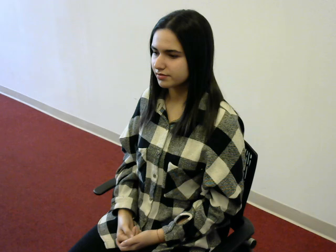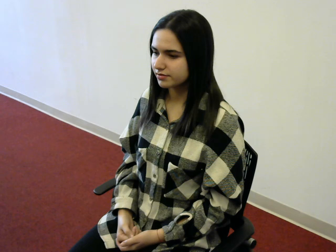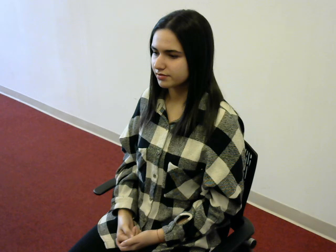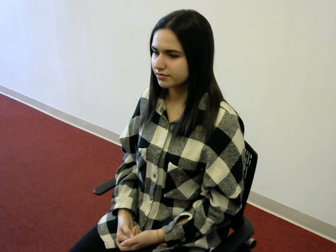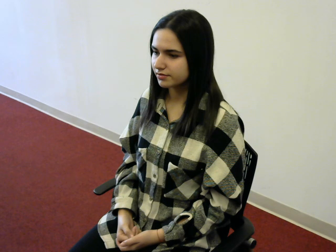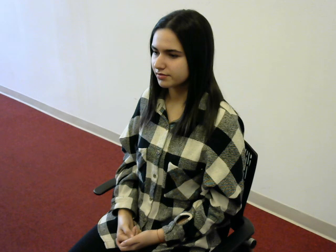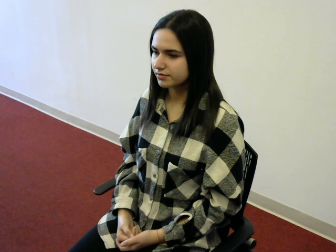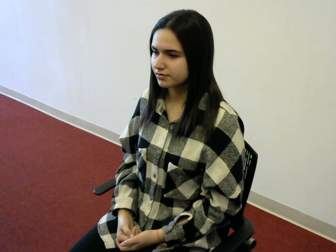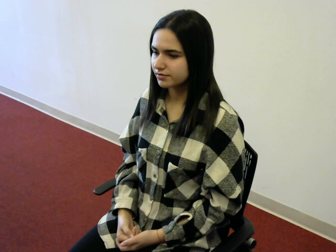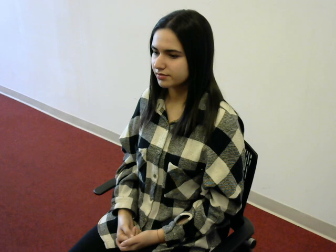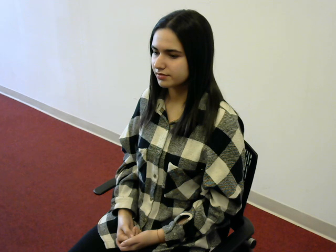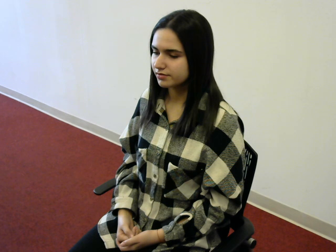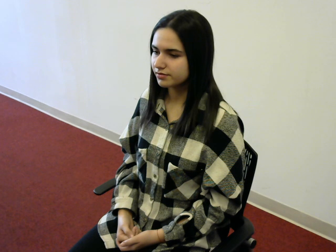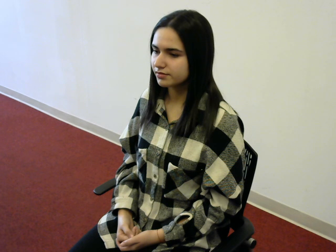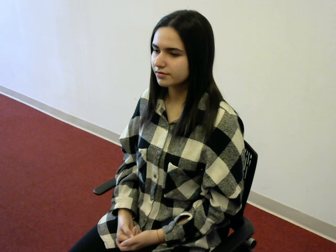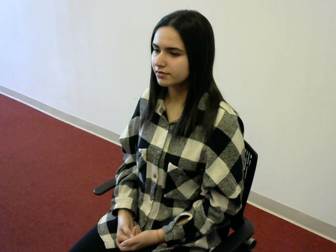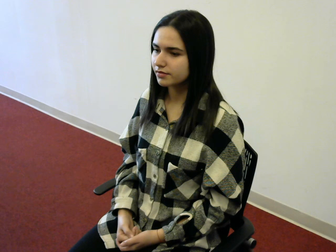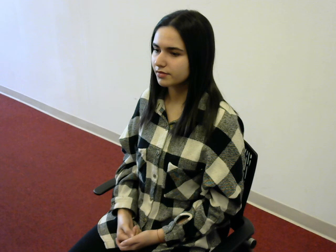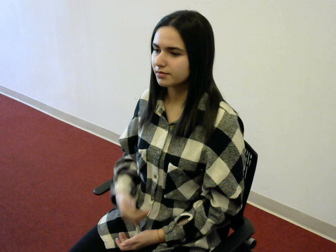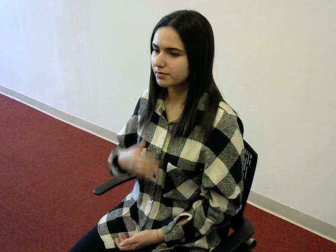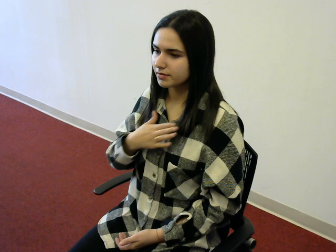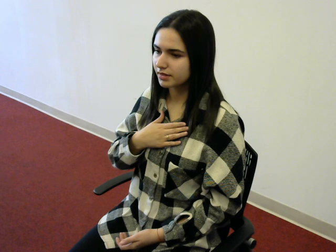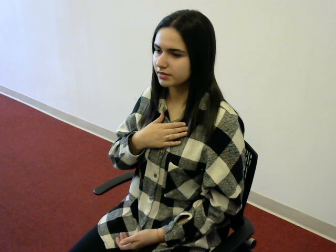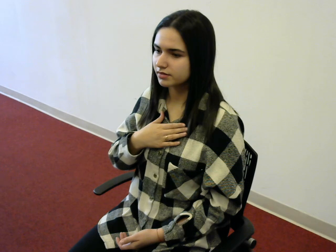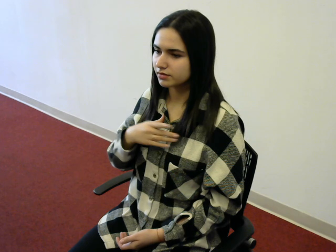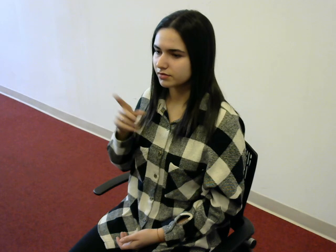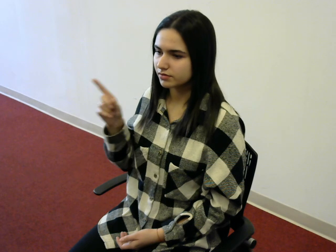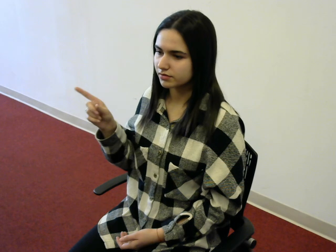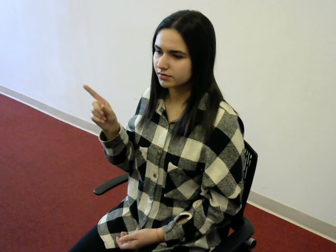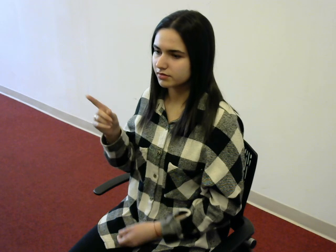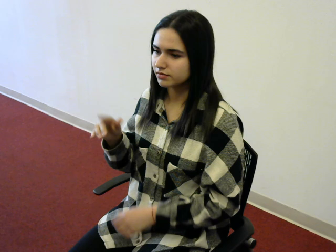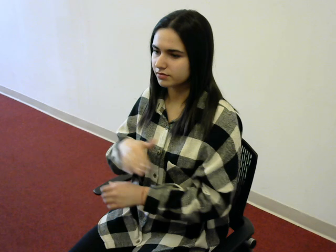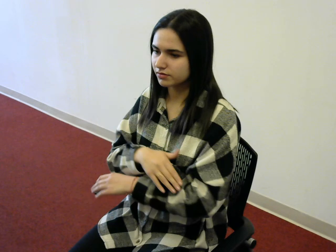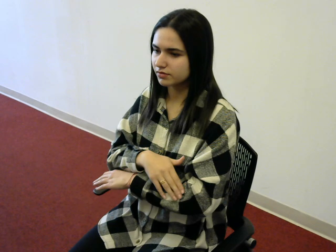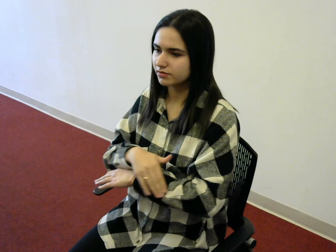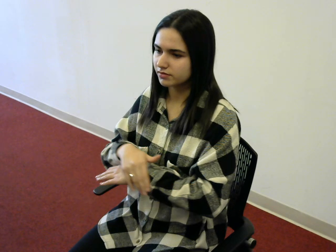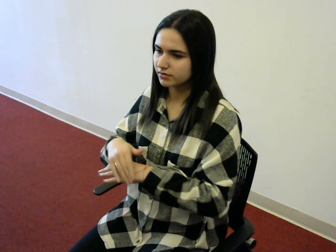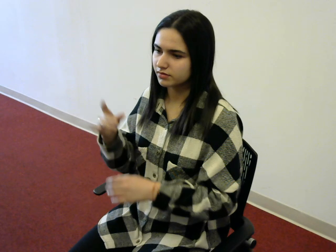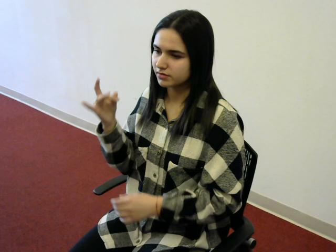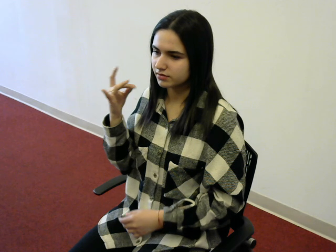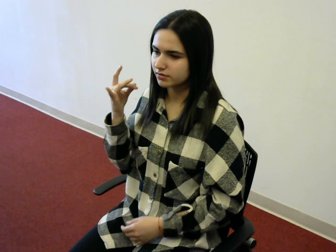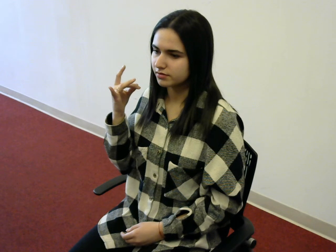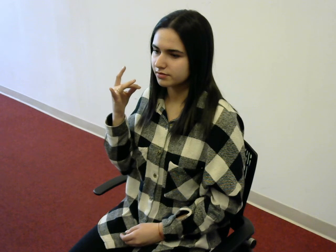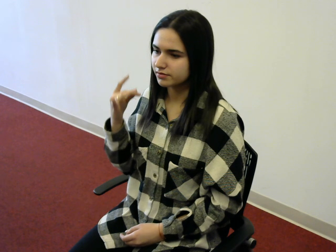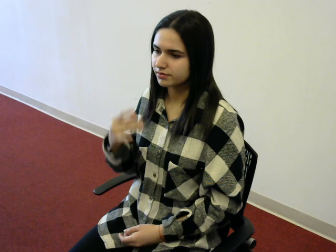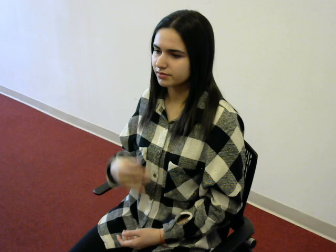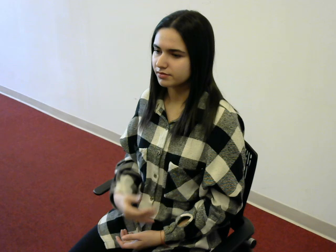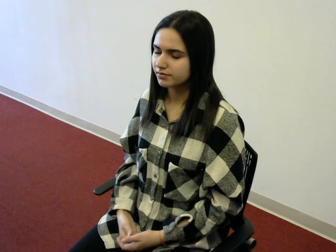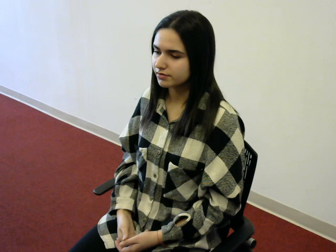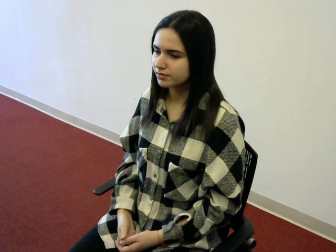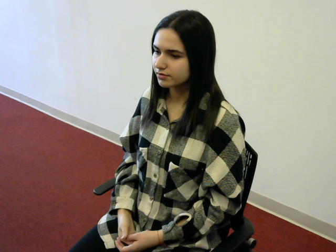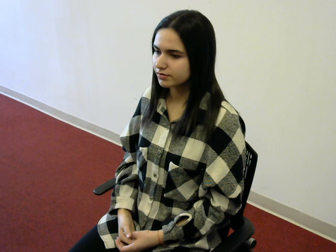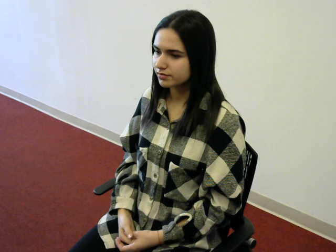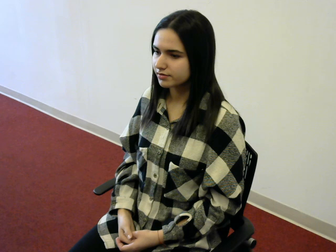Mənə oranın ünvanını deyin